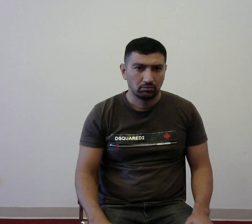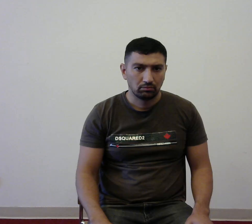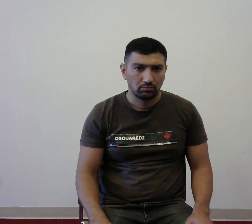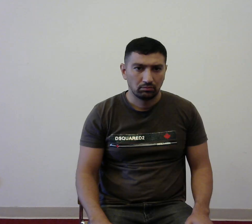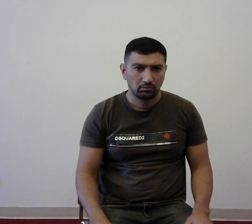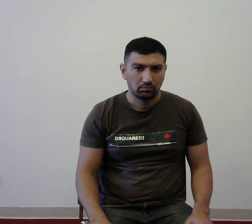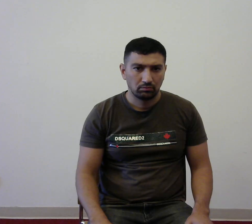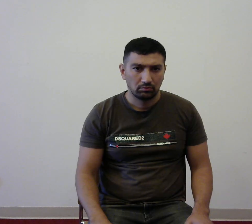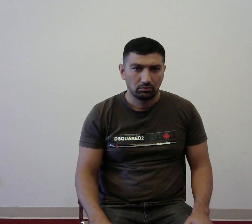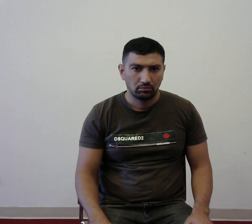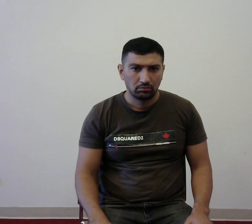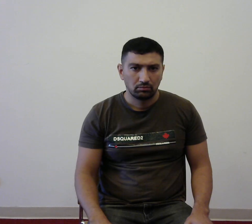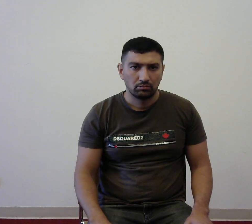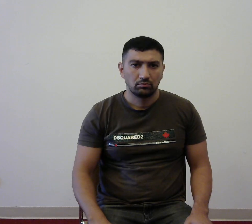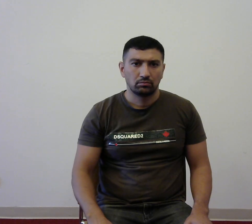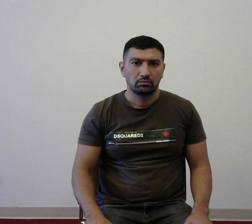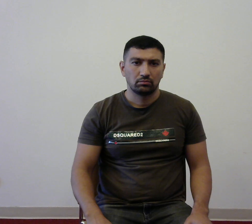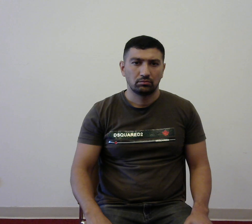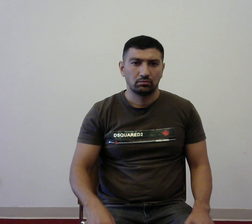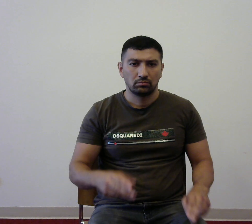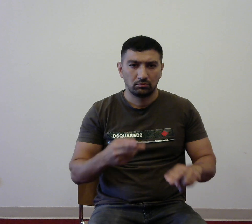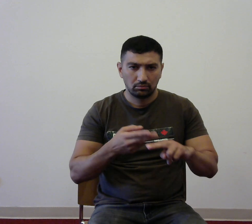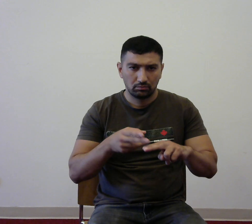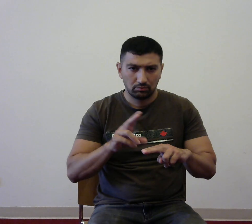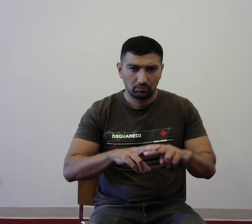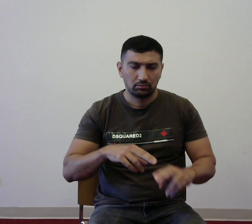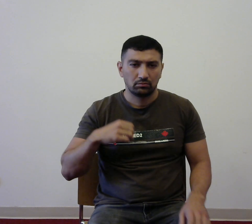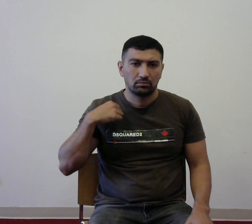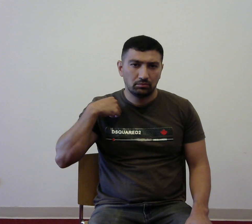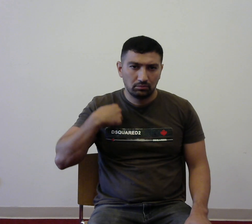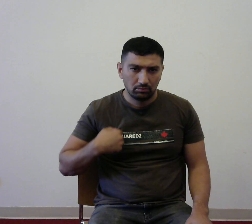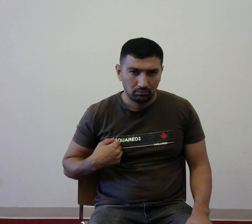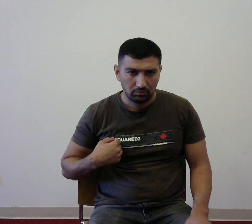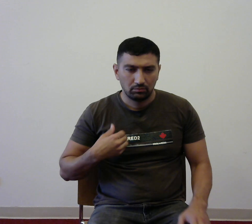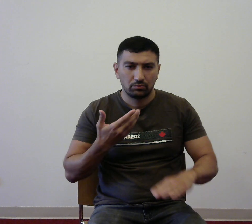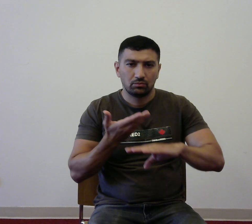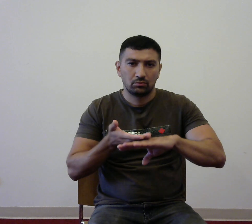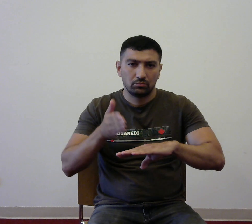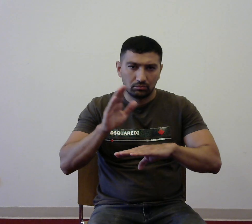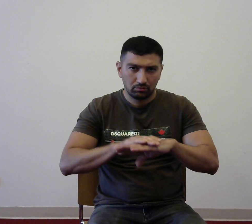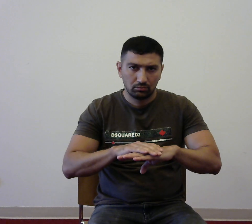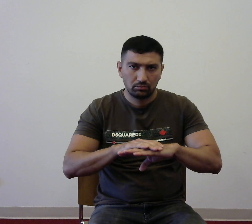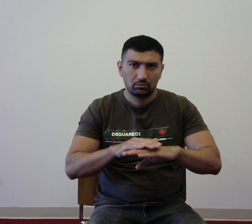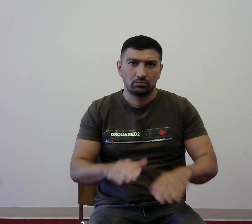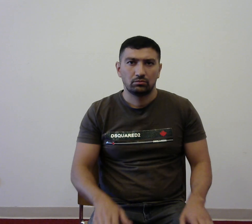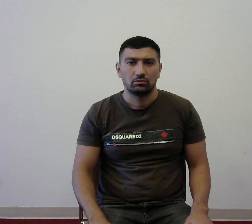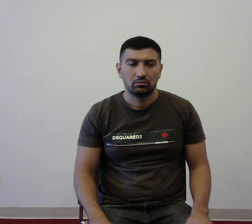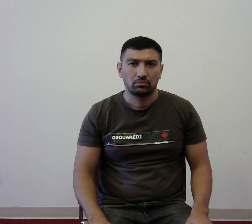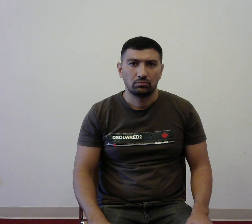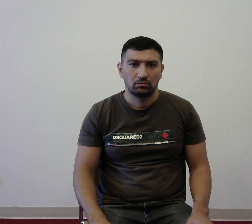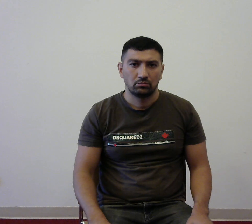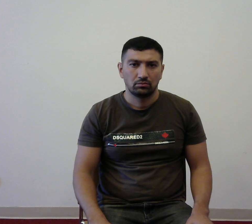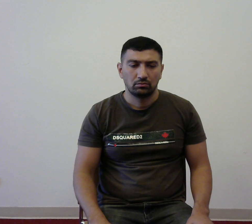Bu çanta ağırdır